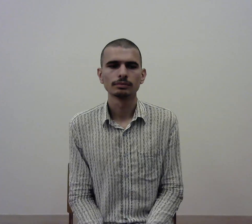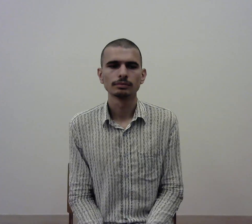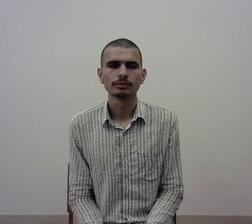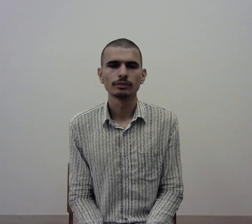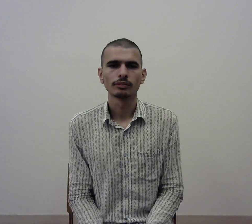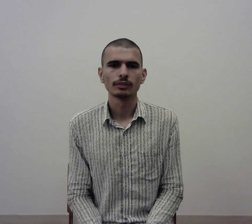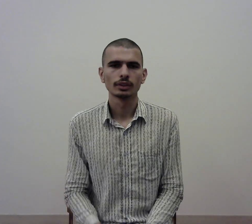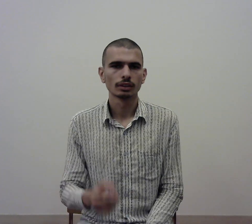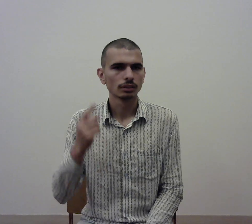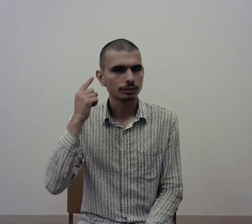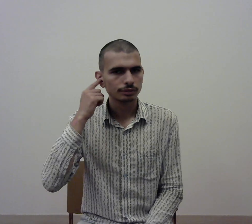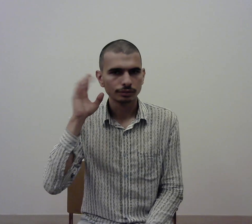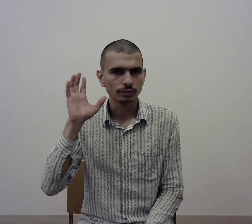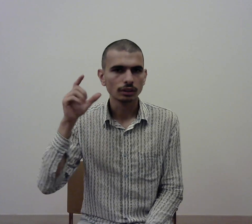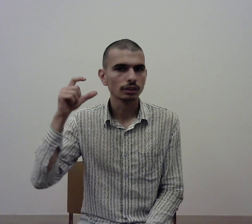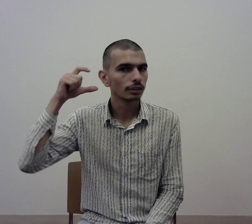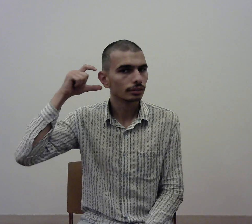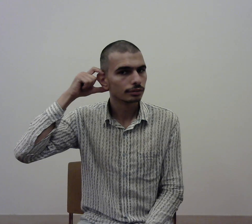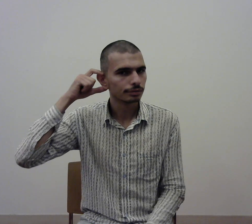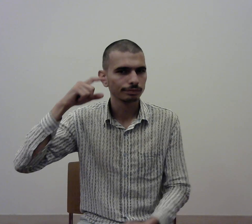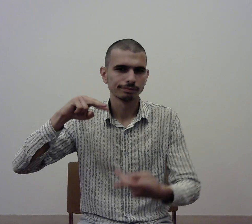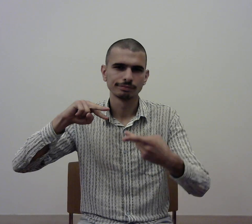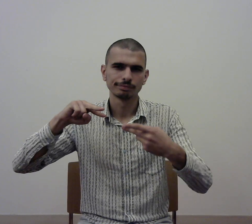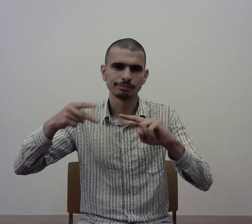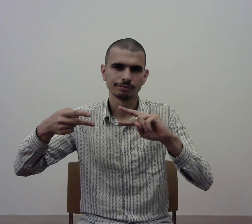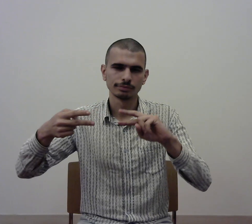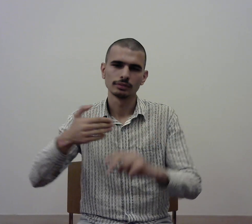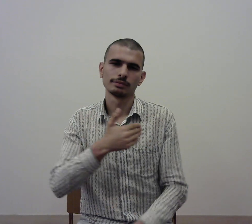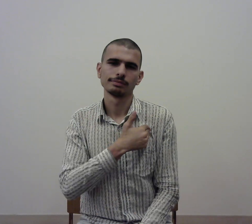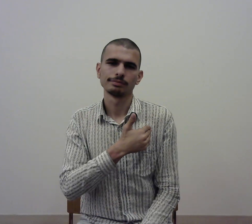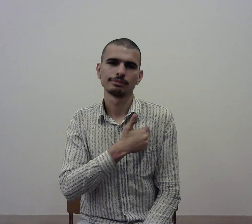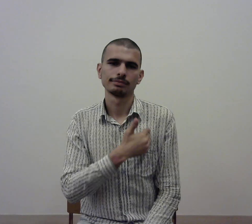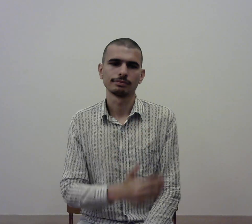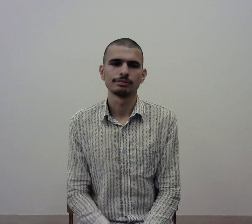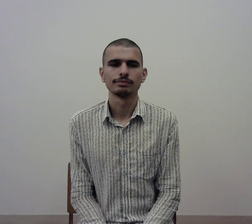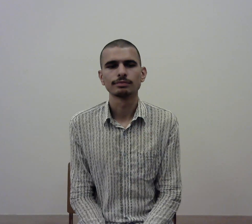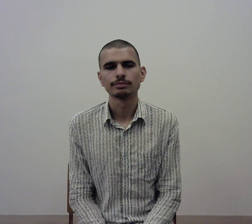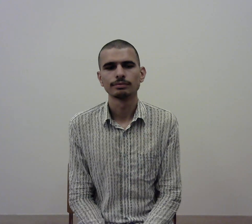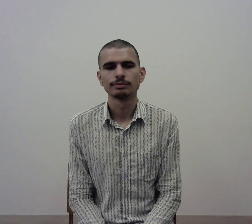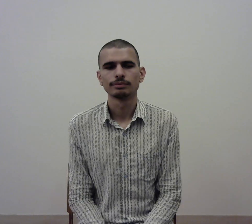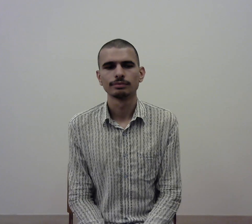Eşitmə aparatını dəyişmək istəyirəm